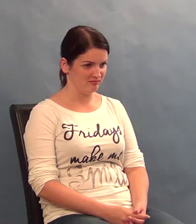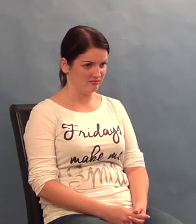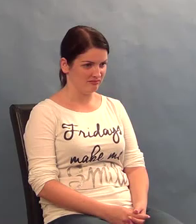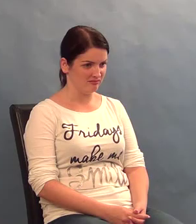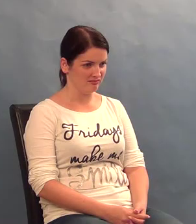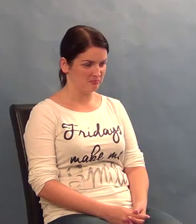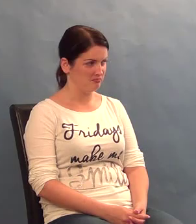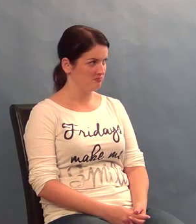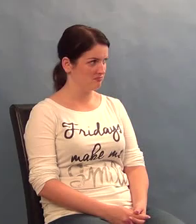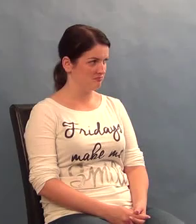Właśnie, jeden raz był to samo, ale jak?